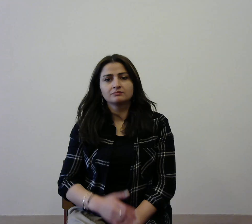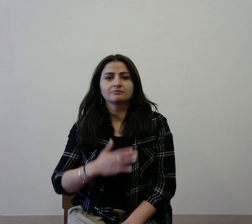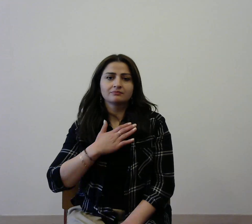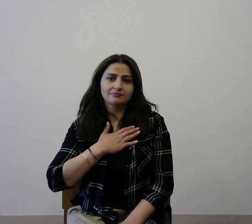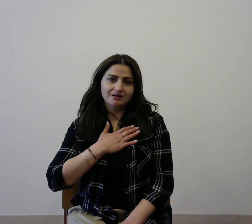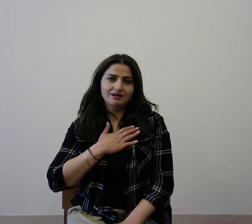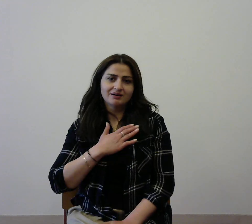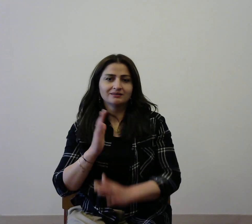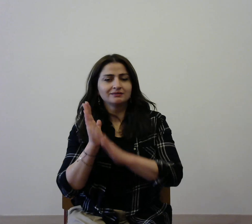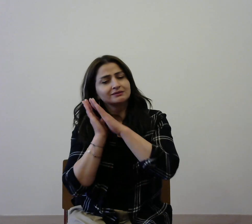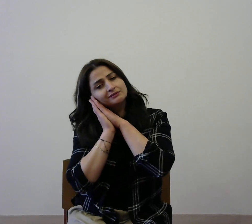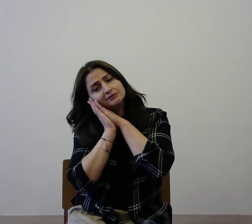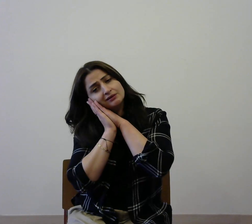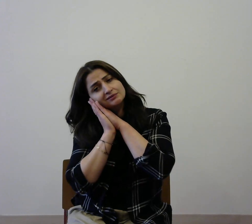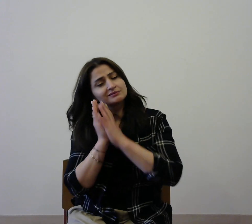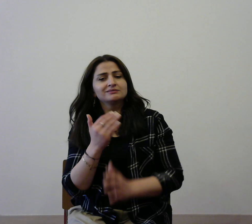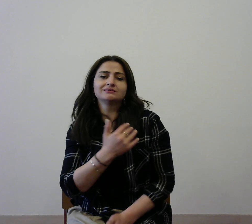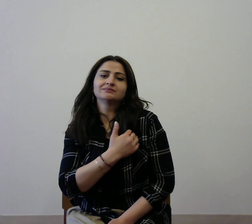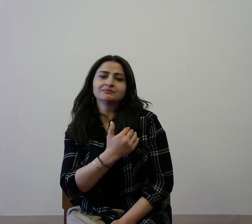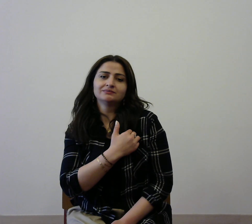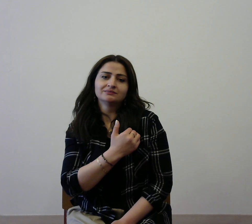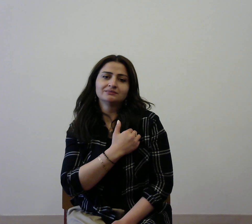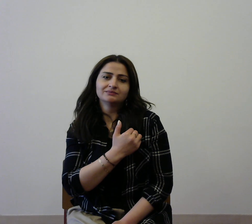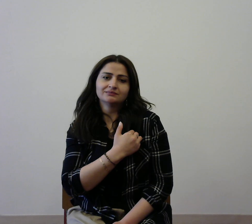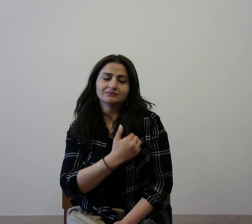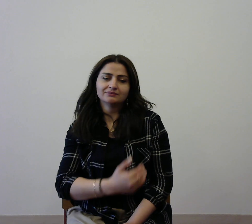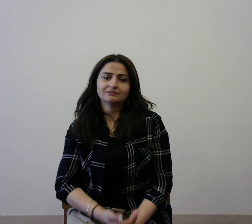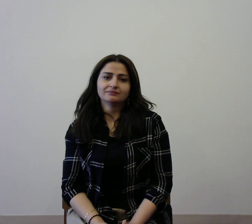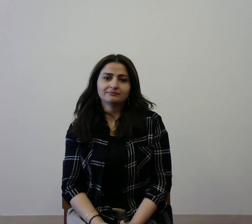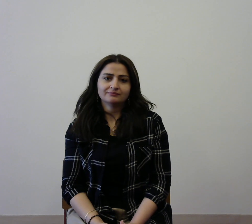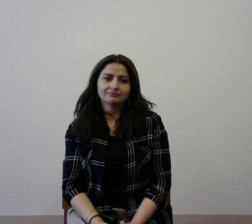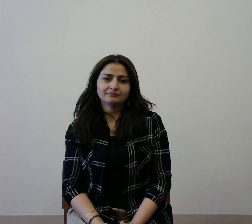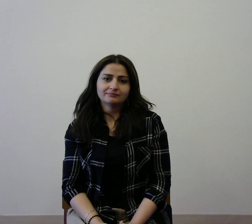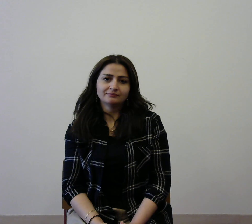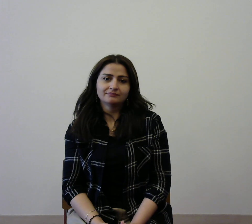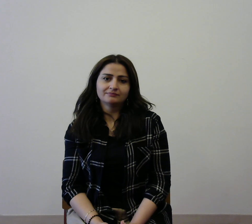Mən yatmaq istəyirəm